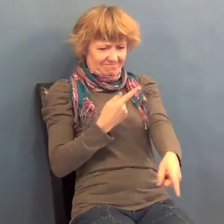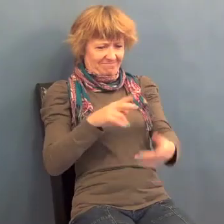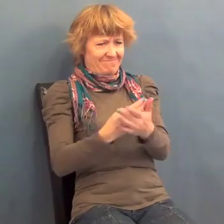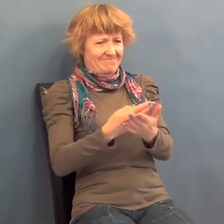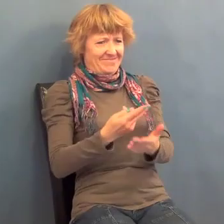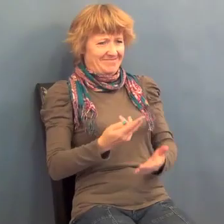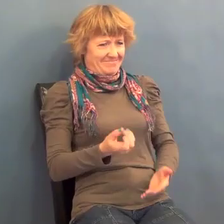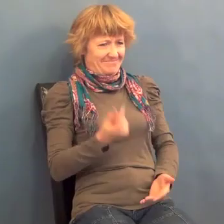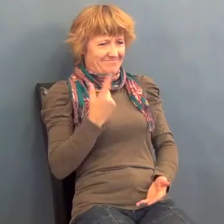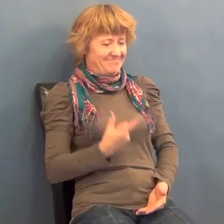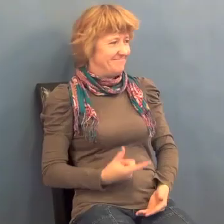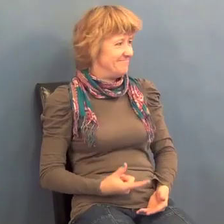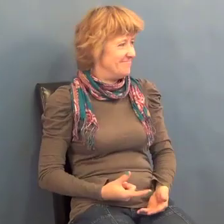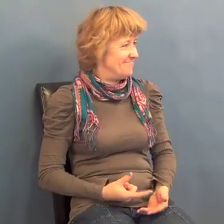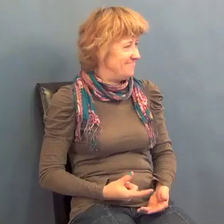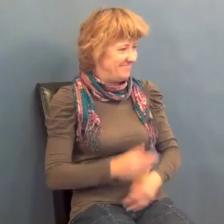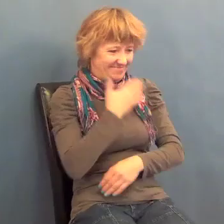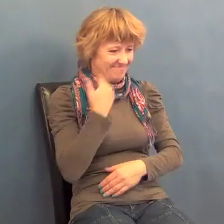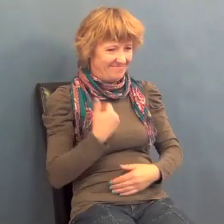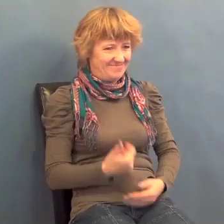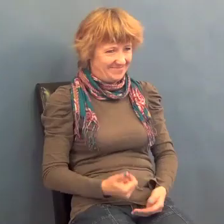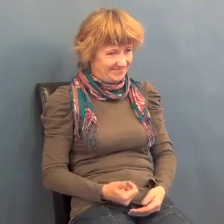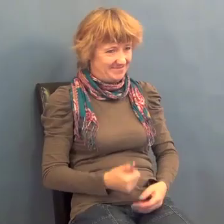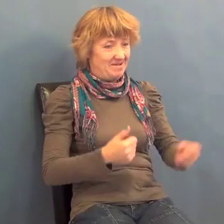Ktoś upada, dziwnie, nie ma.